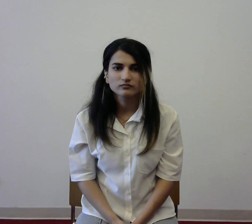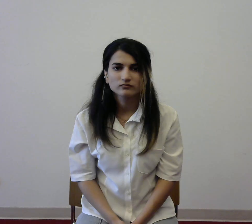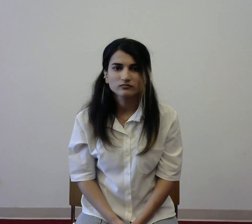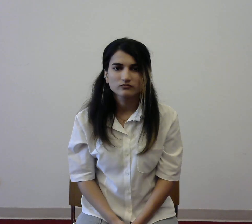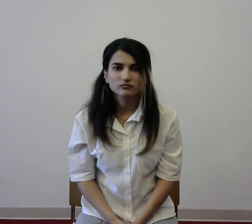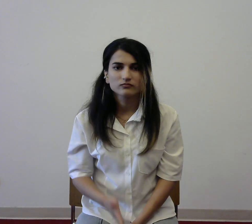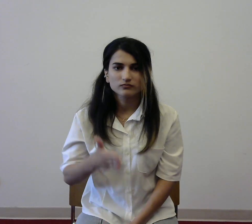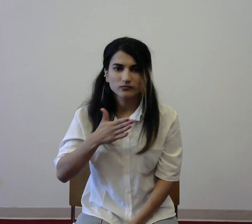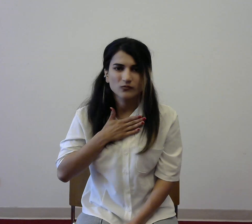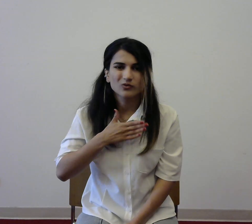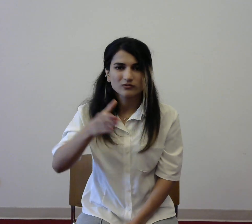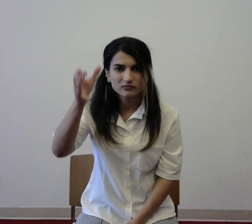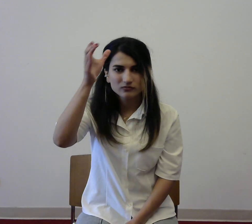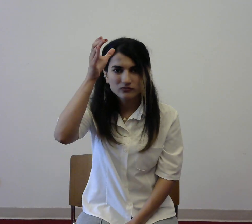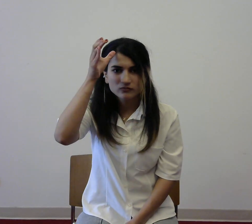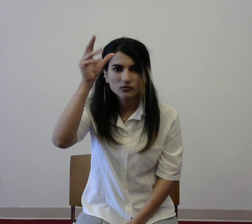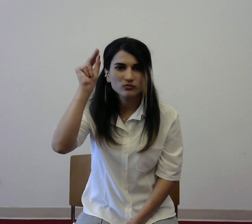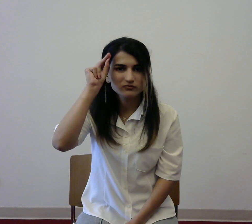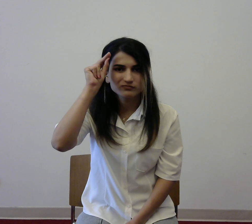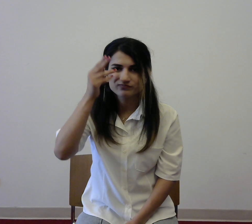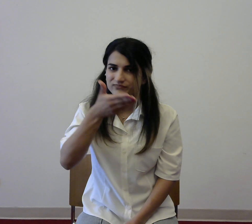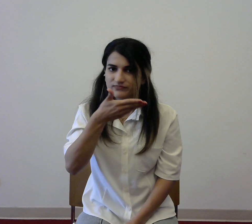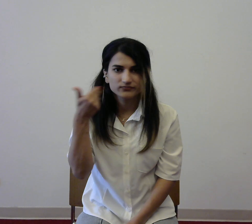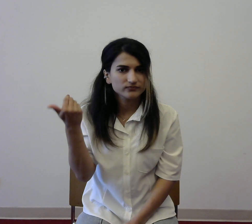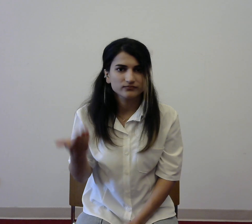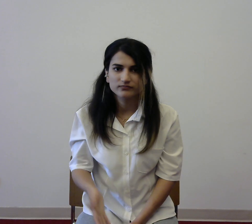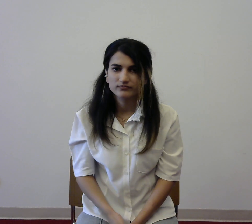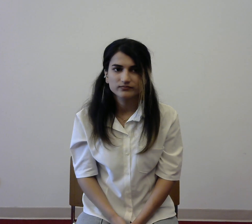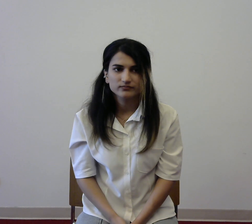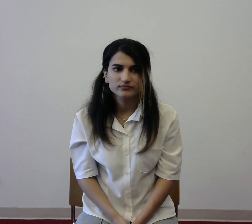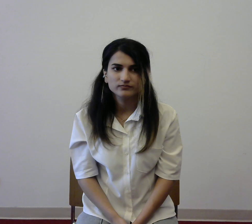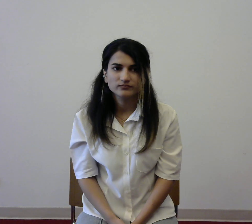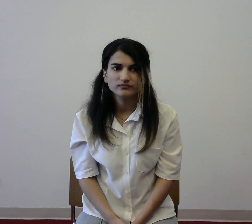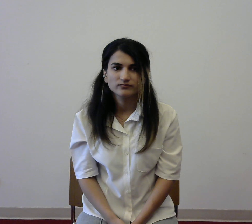Mənim ali təhsilim yoxdur